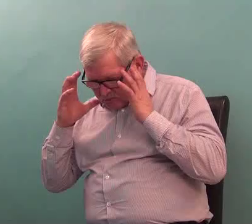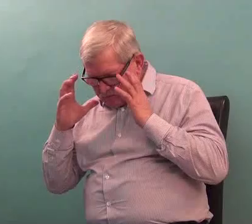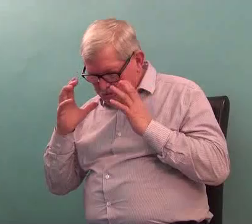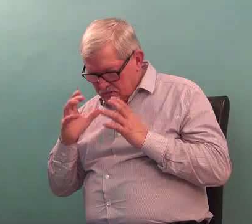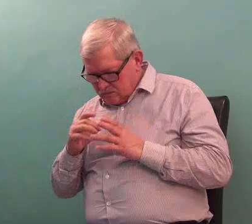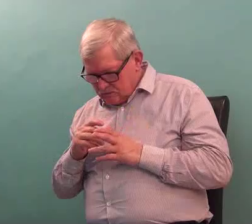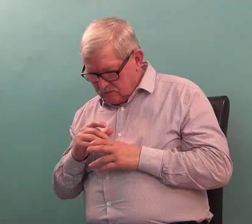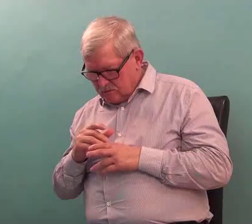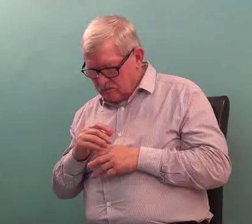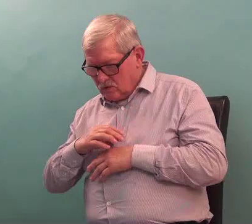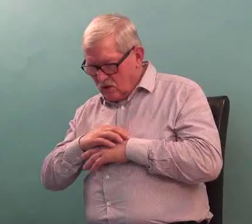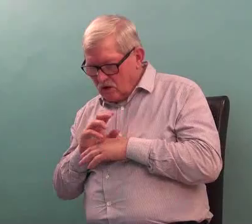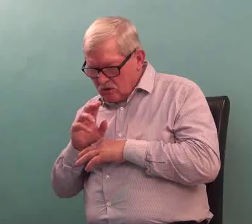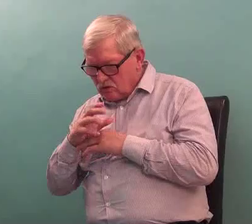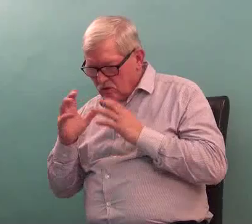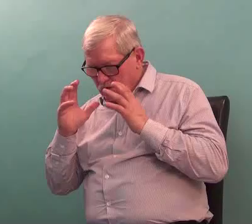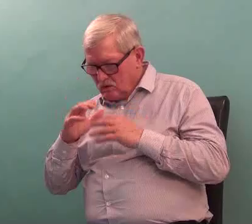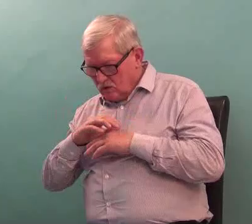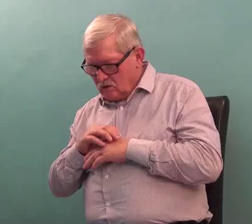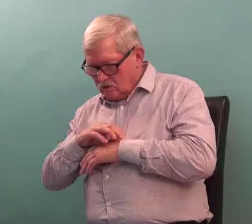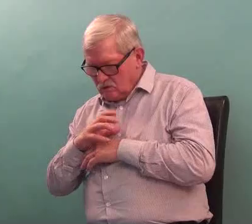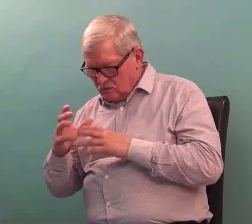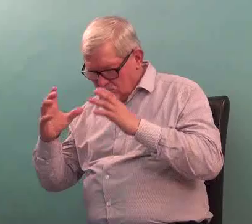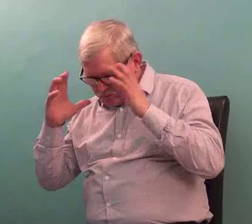Stoi w oknie ze słojem na łbie.